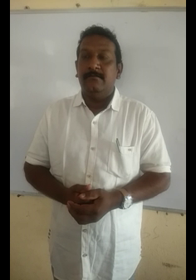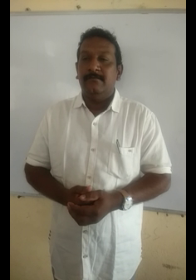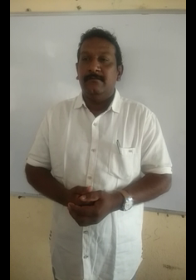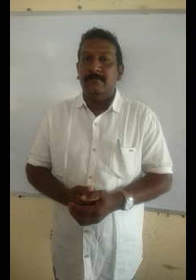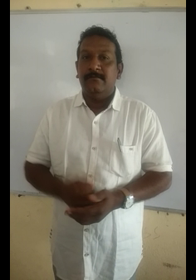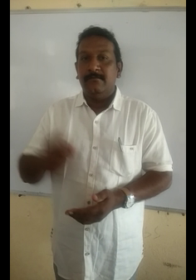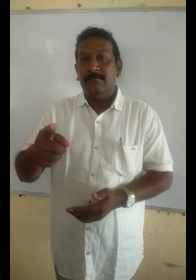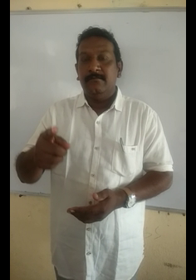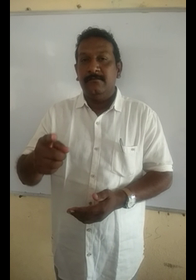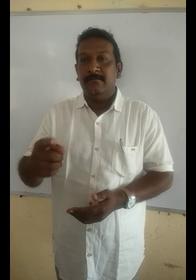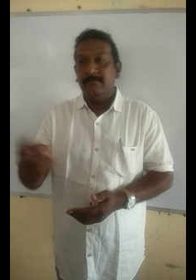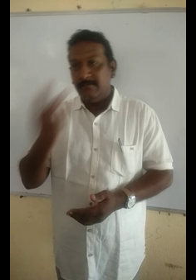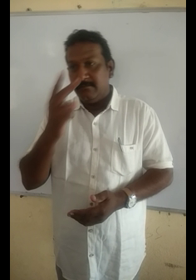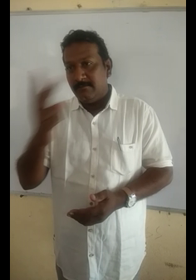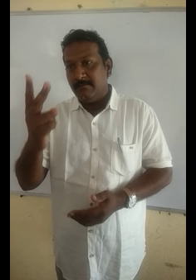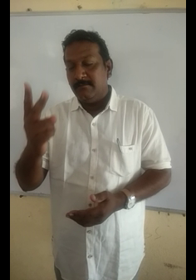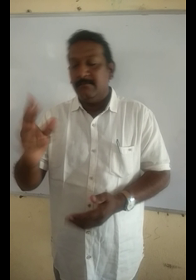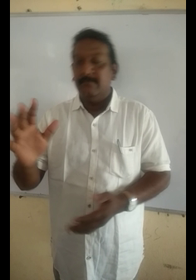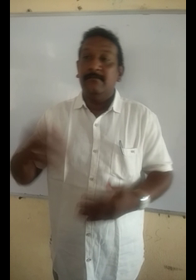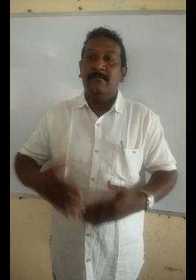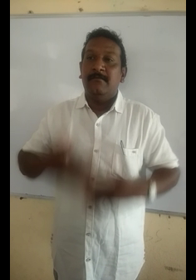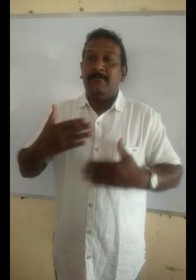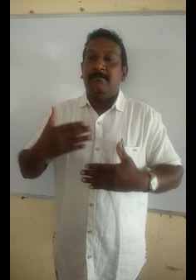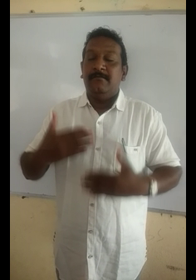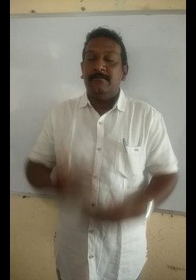nice to meet you